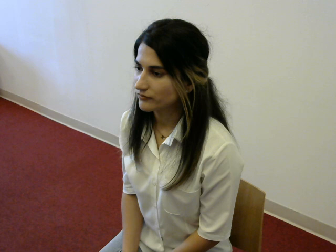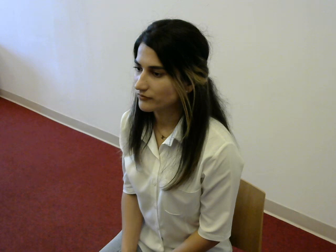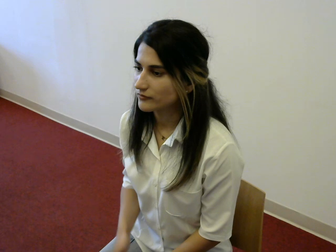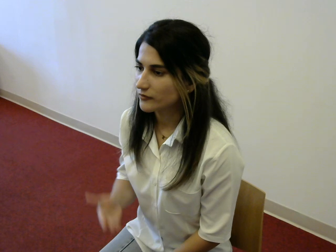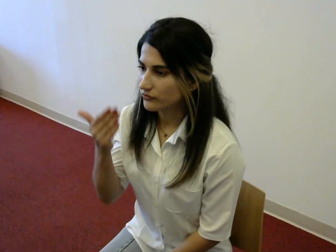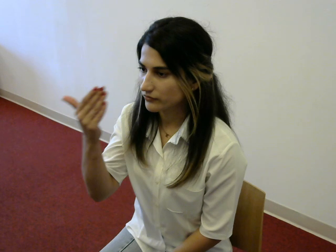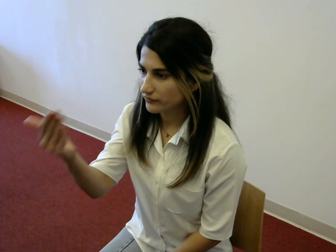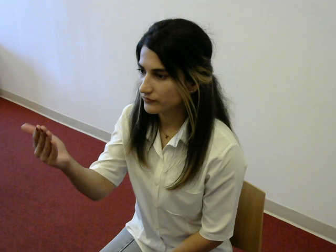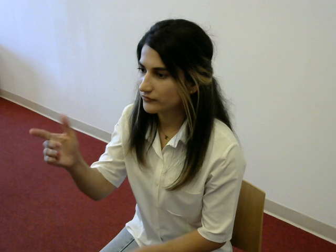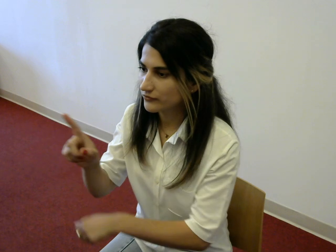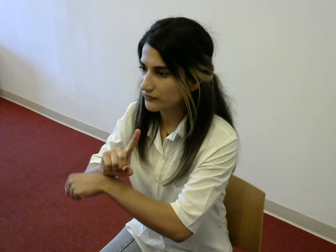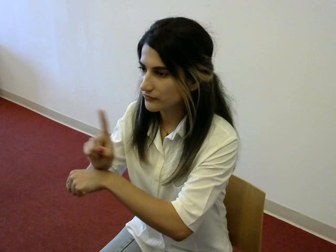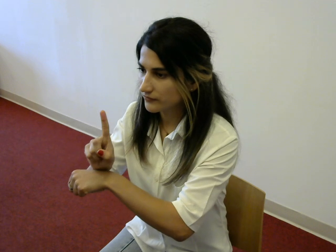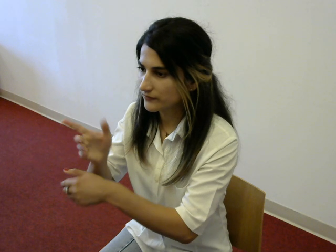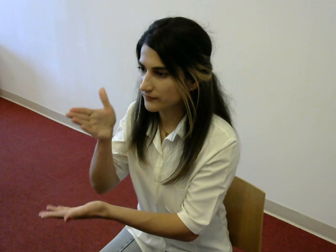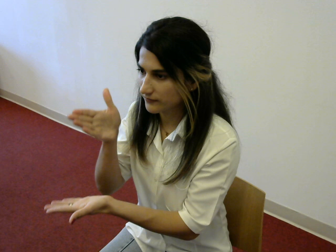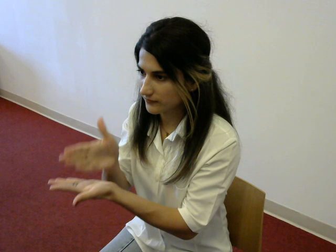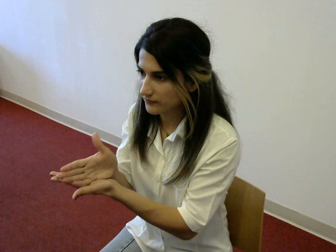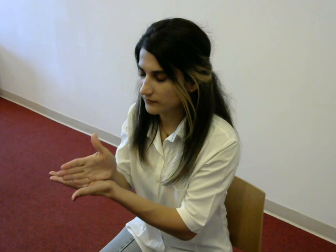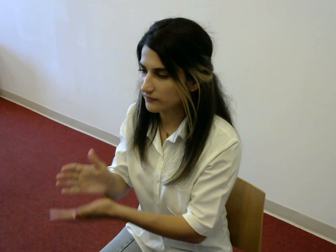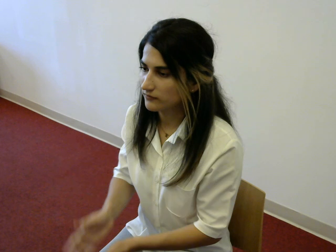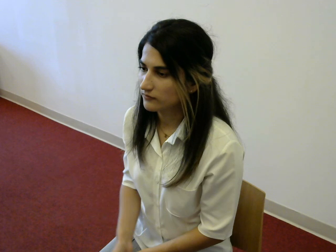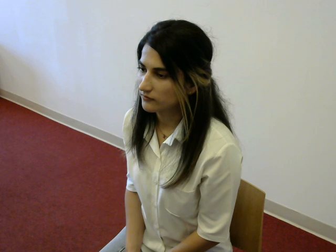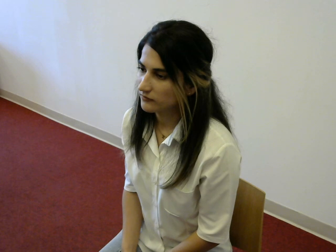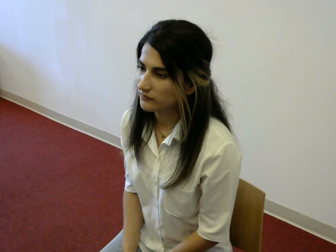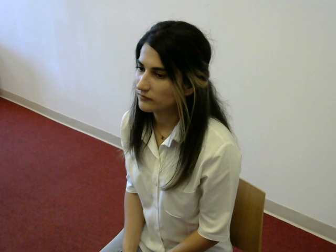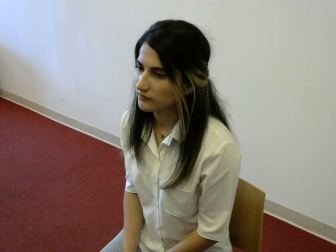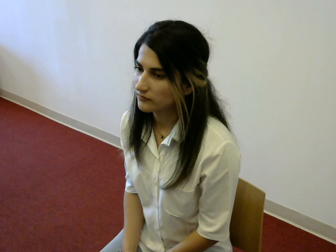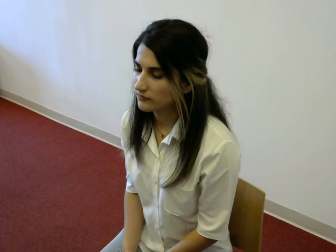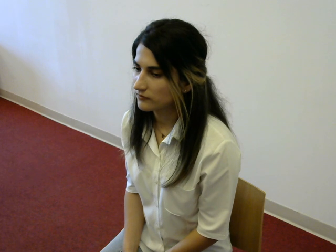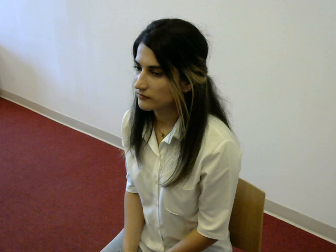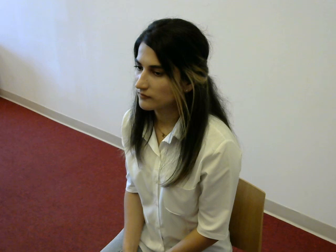Sizdə qələm varmı?